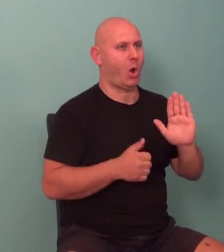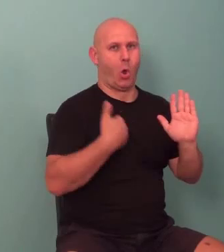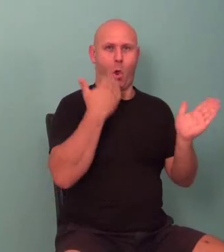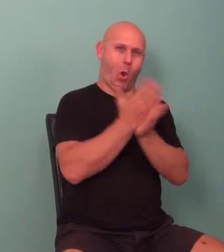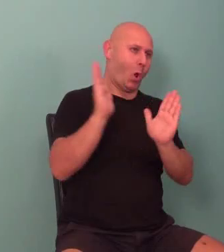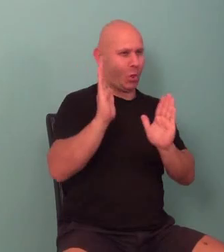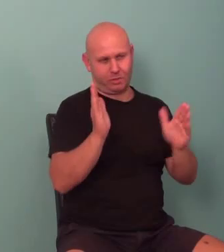Okno jest gotowe.